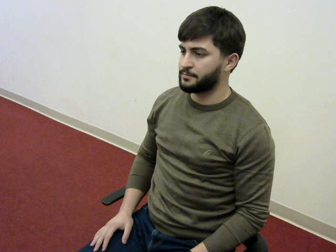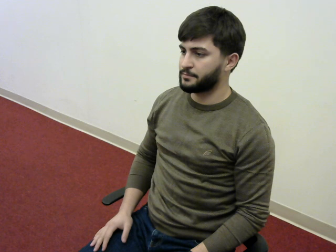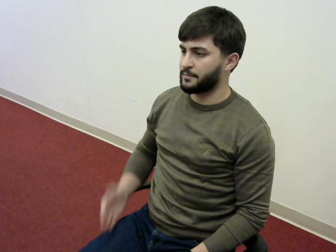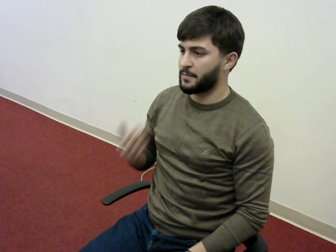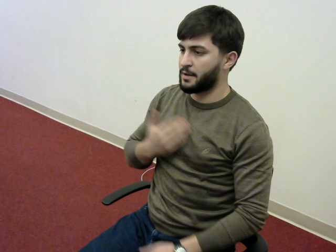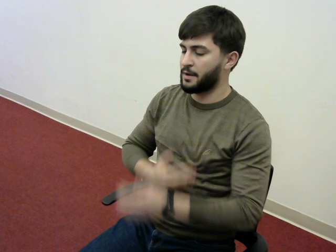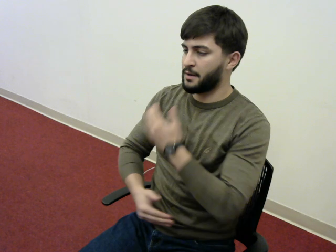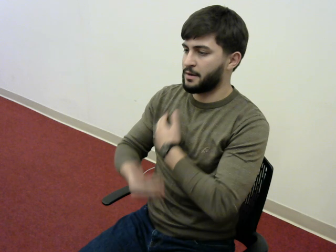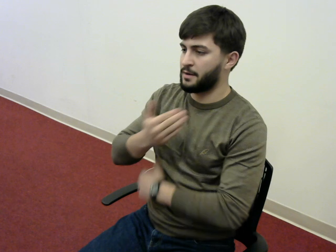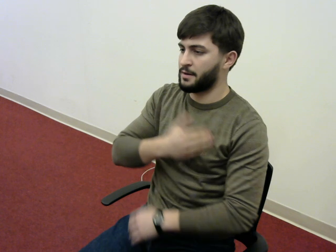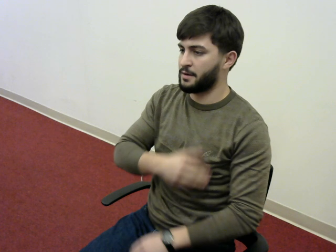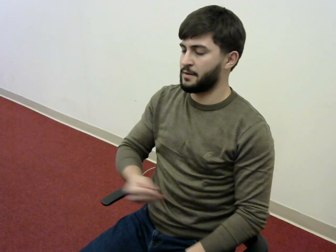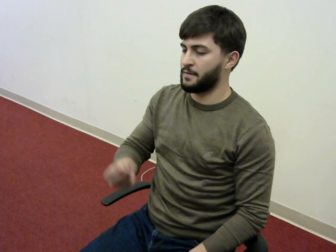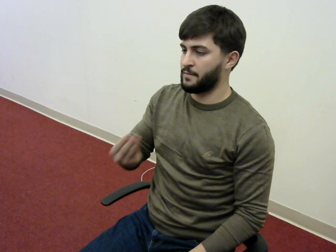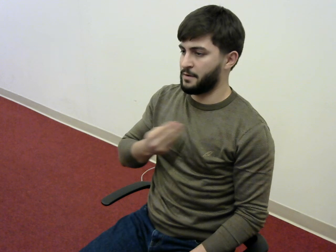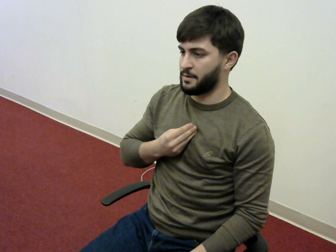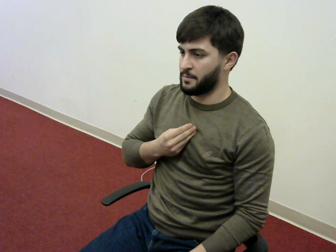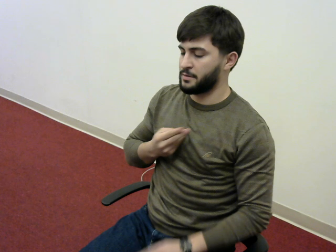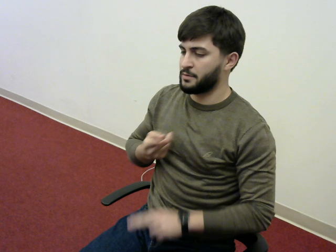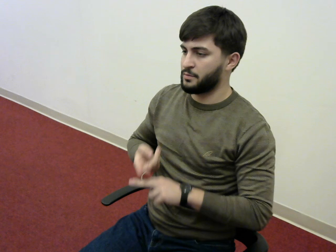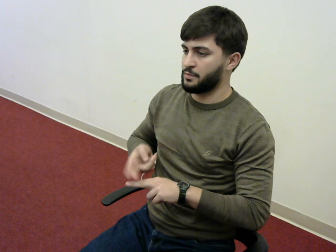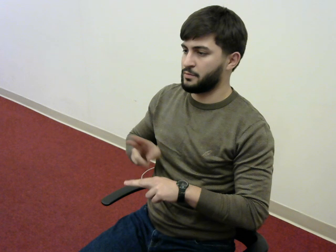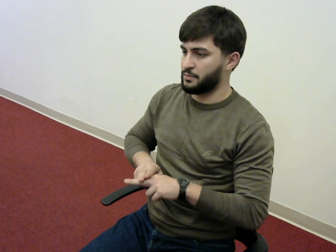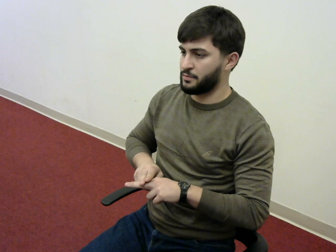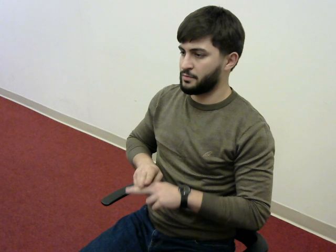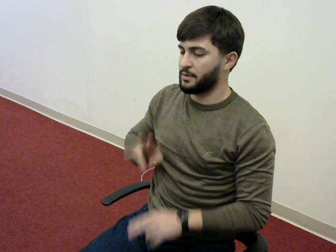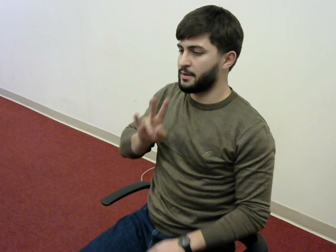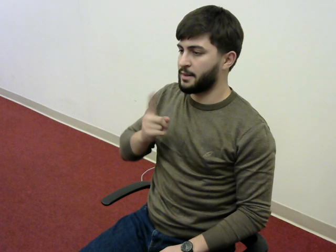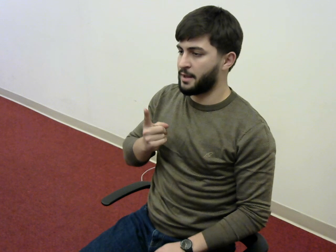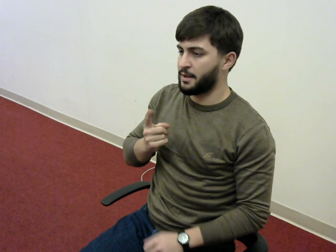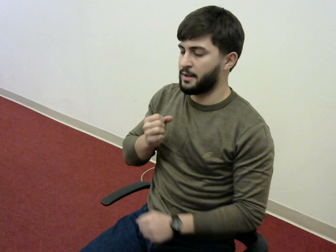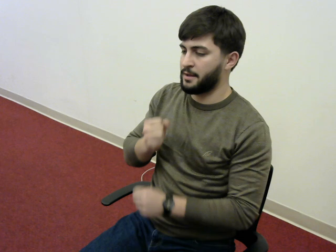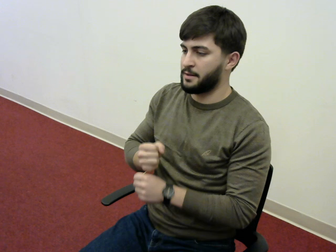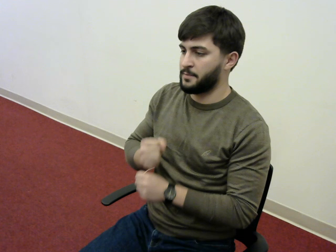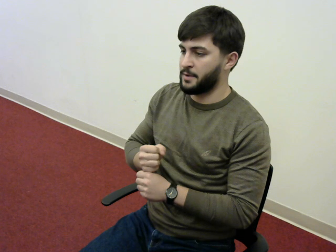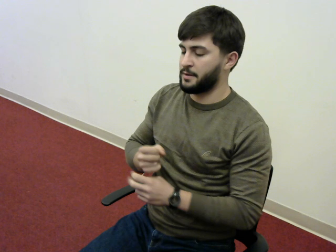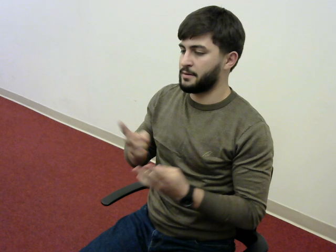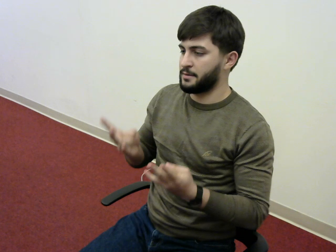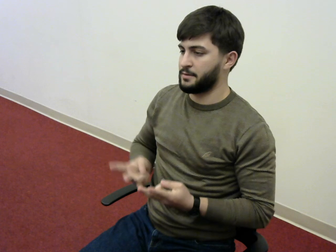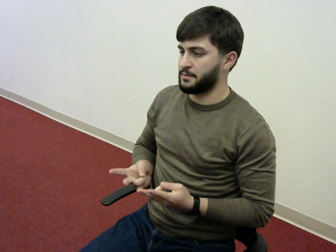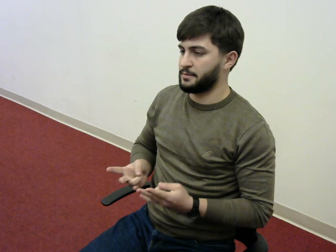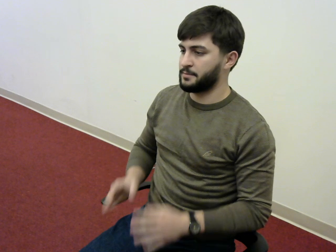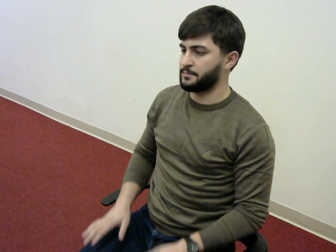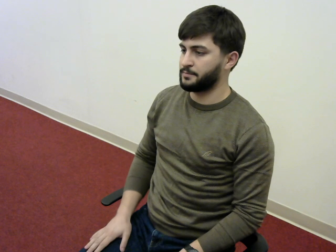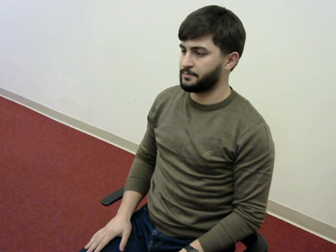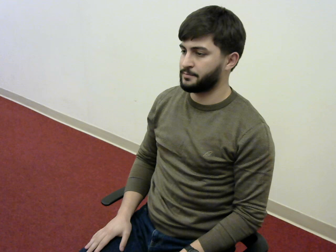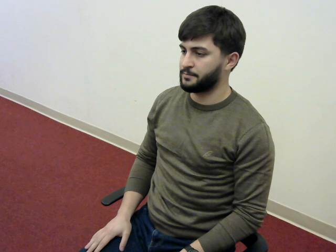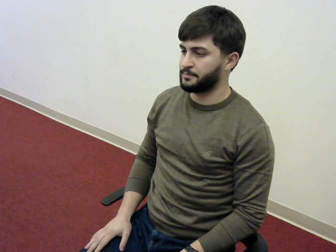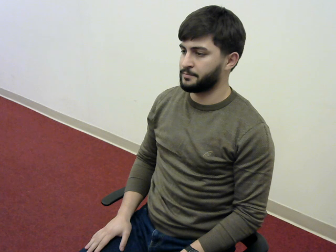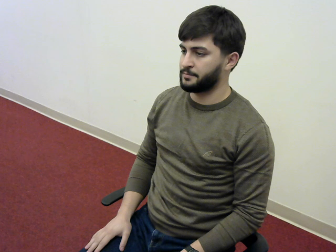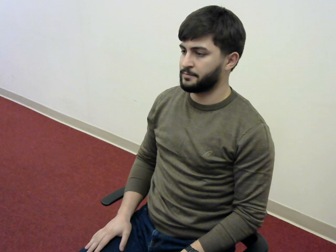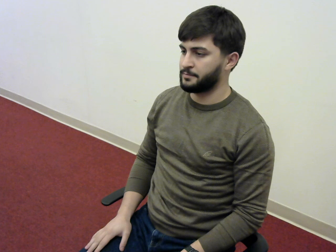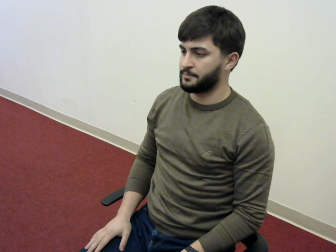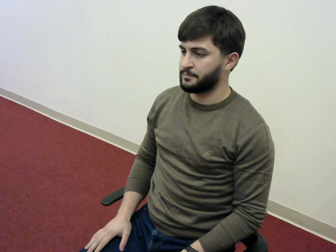Əlilliyin təyin olunması üçün nə etmək lazımdır?